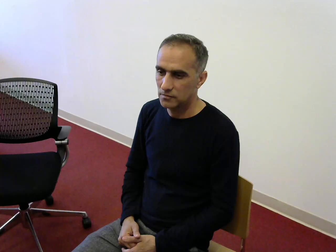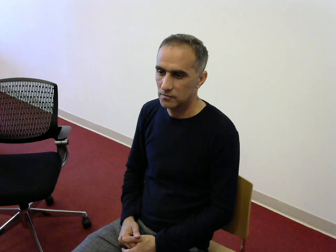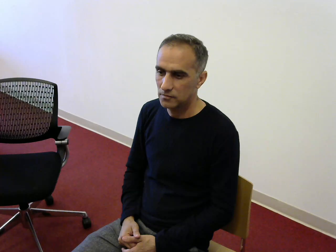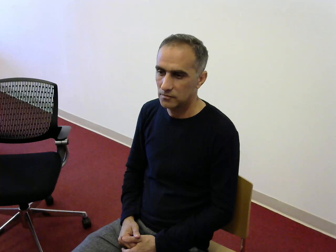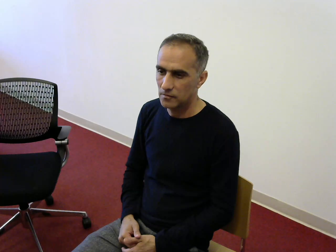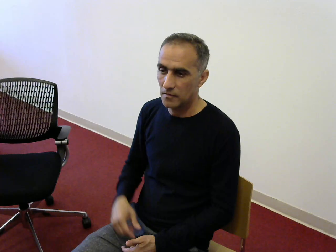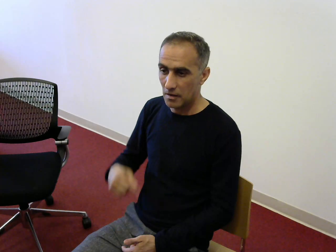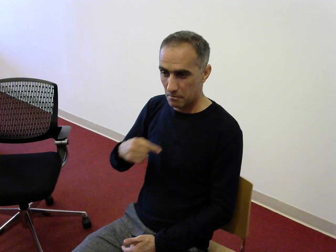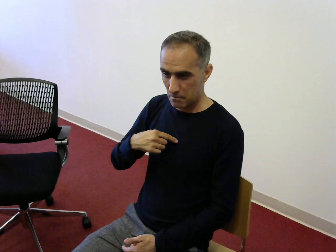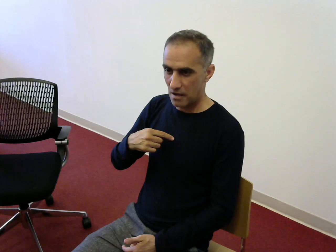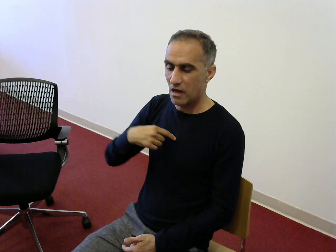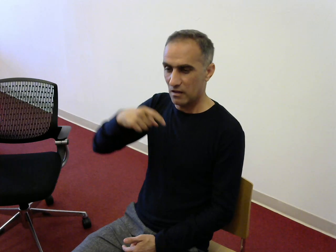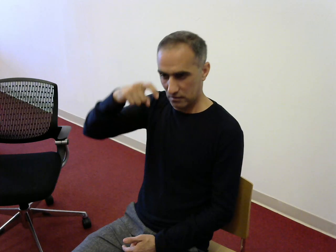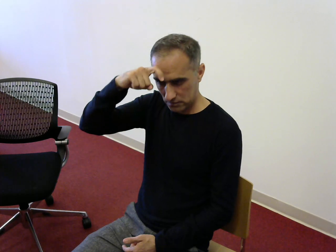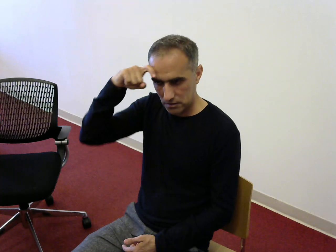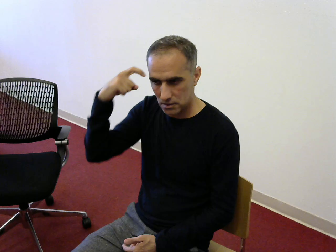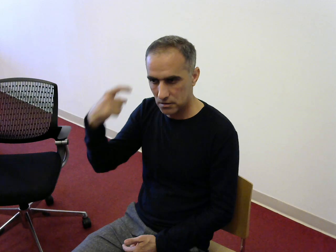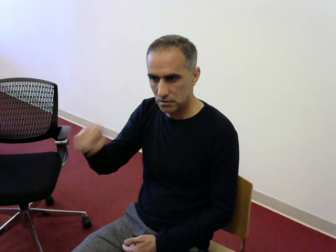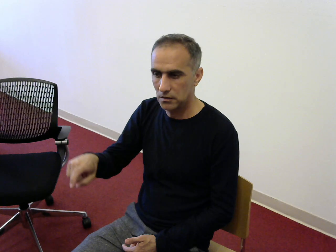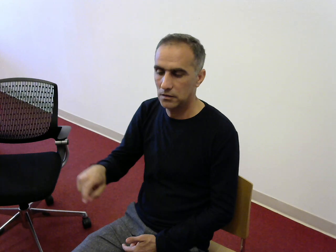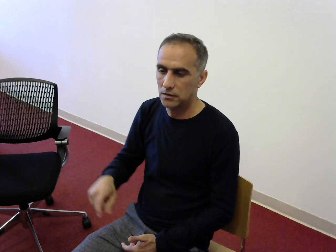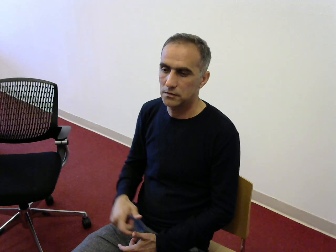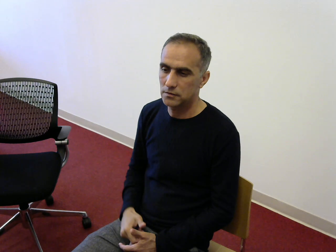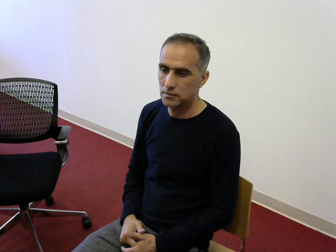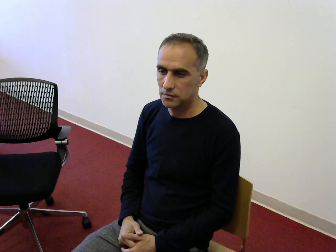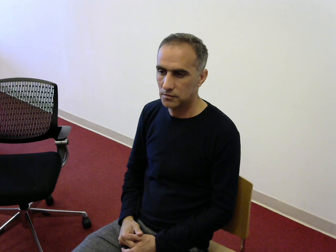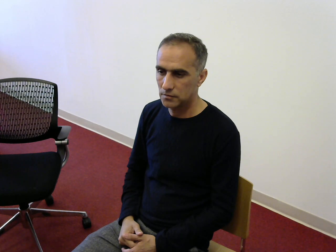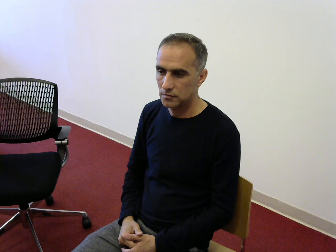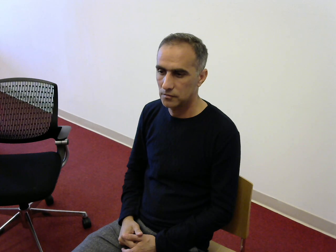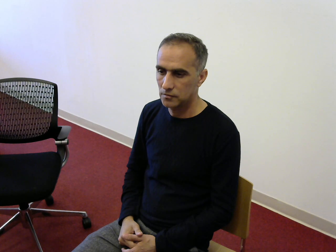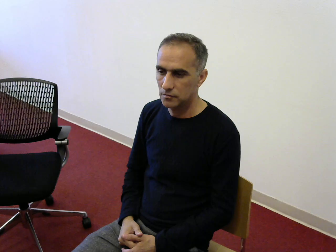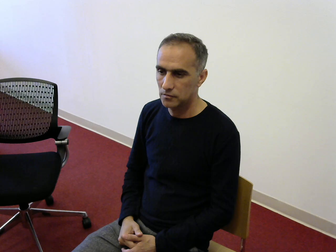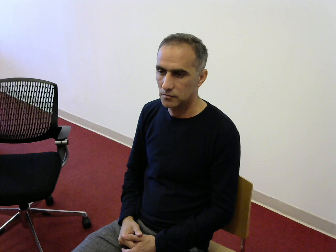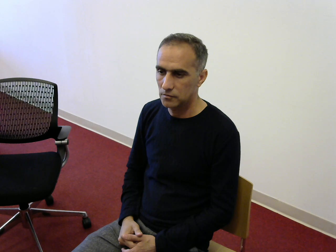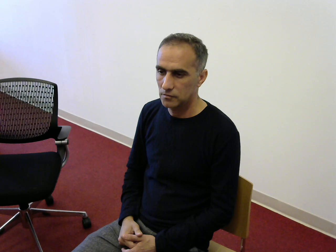Mənə istidir